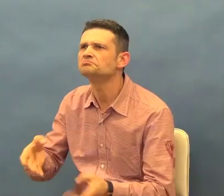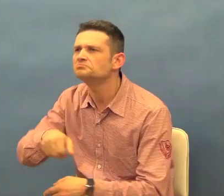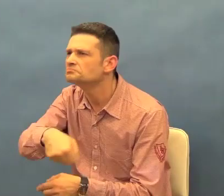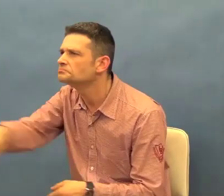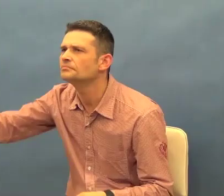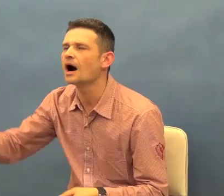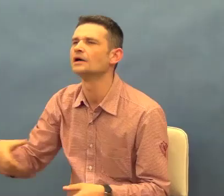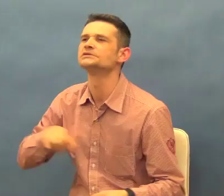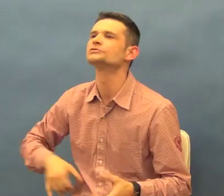Pobiegł i otworzył drzwi.